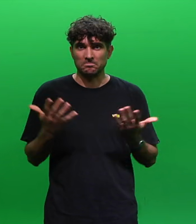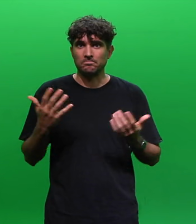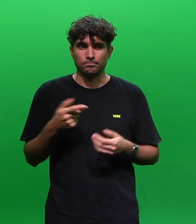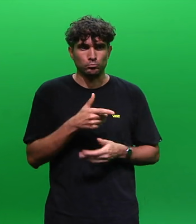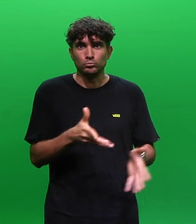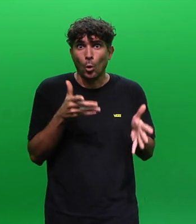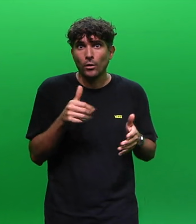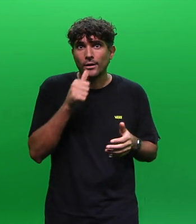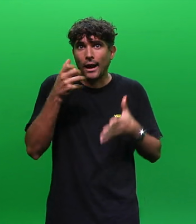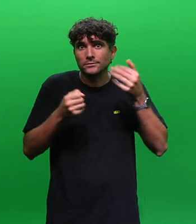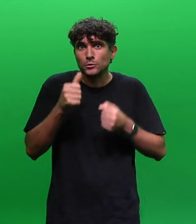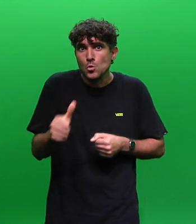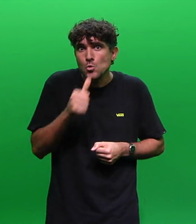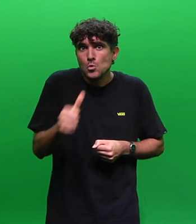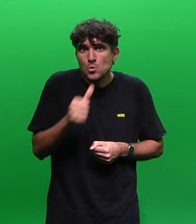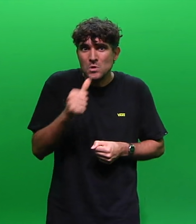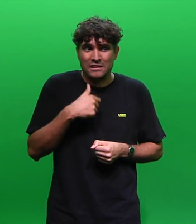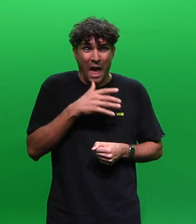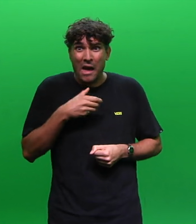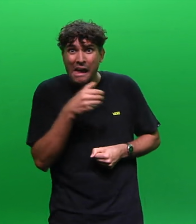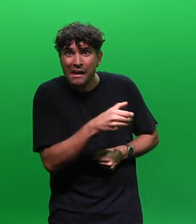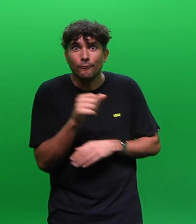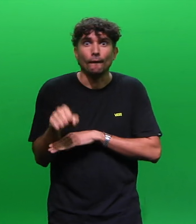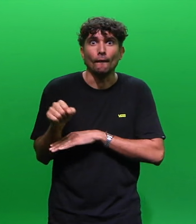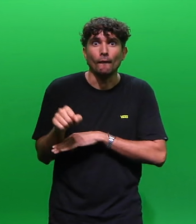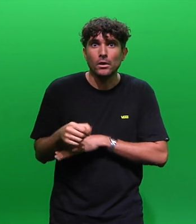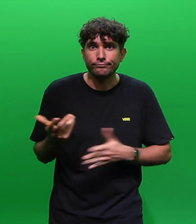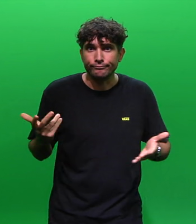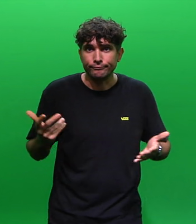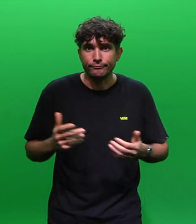Li encanta la llet, en pren molta, si li dono aigua no la vol, no em fa cas.